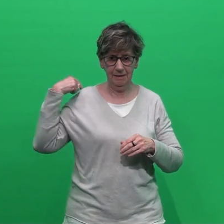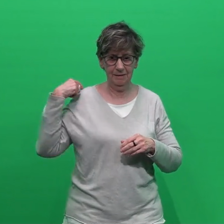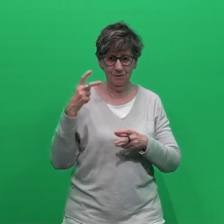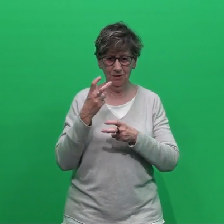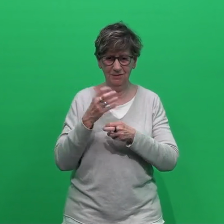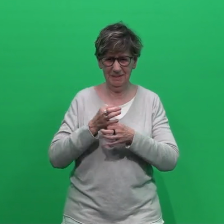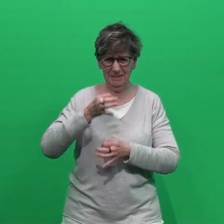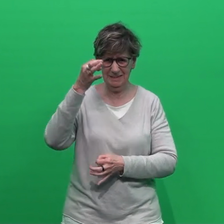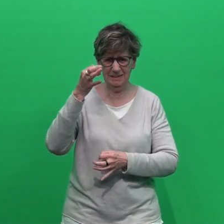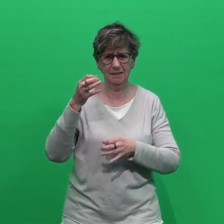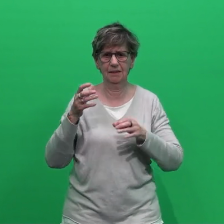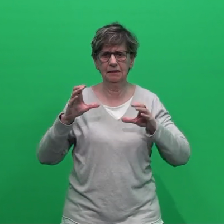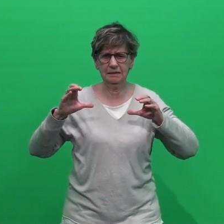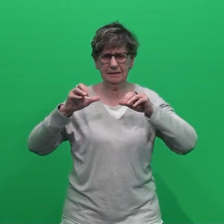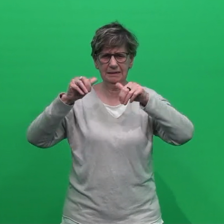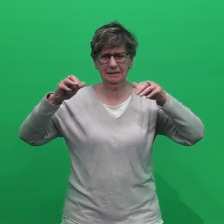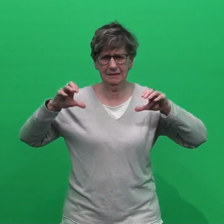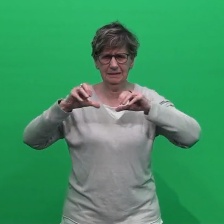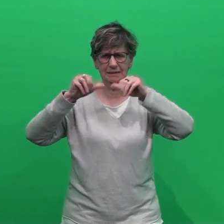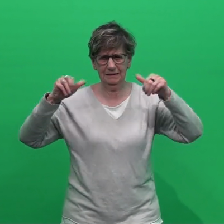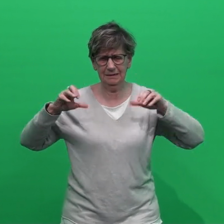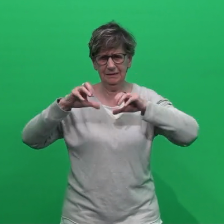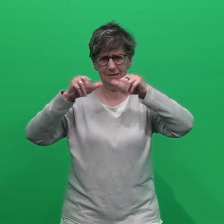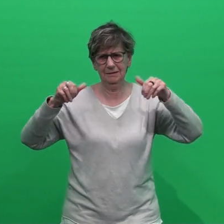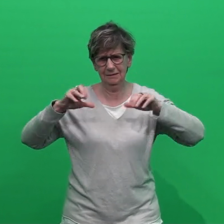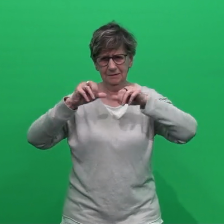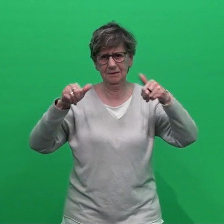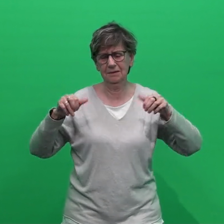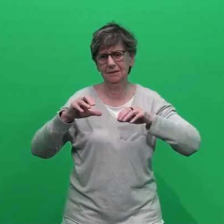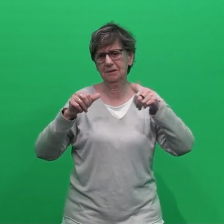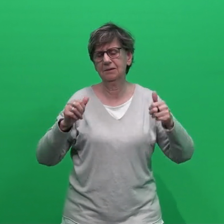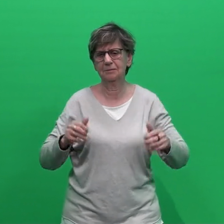Em fan massatges al voltant de la columna.